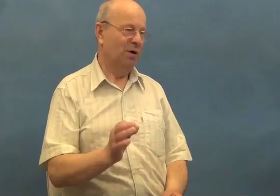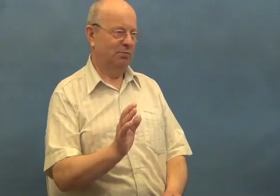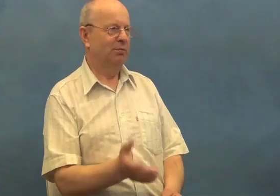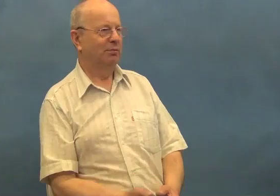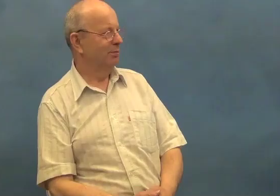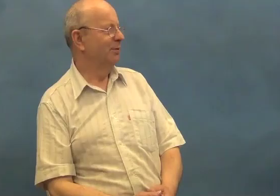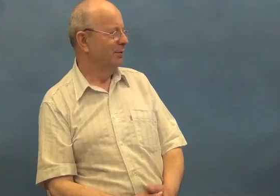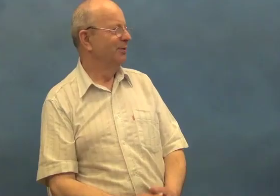Dobrze, już.